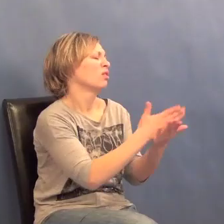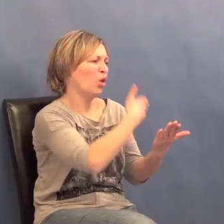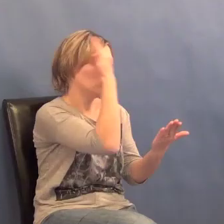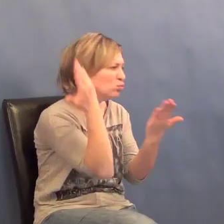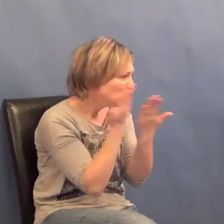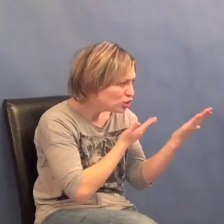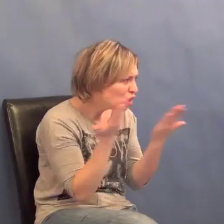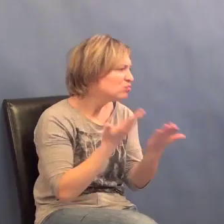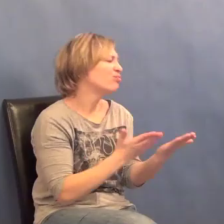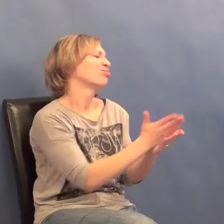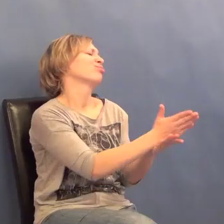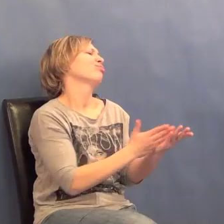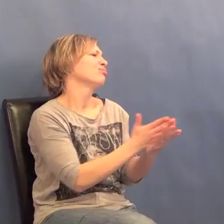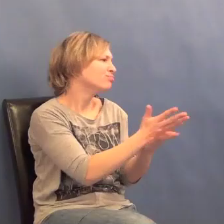Nie umieją czytać, więc robią to co mówią.